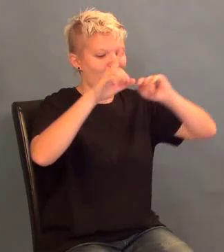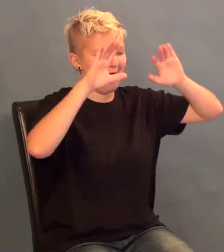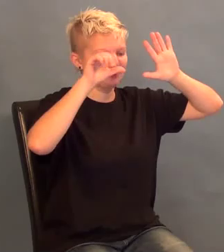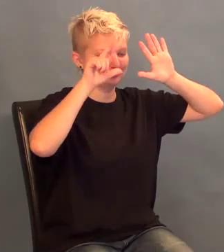Szósta...